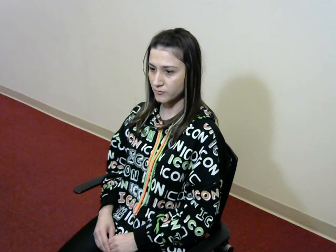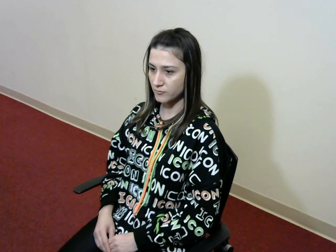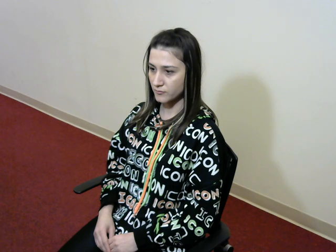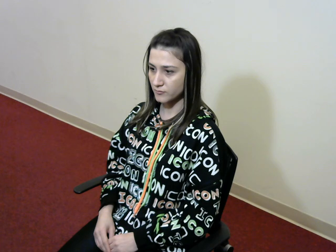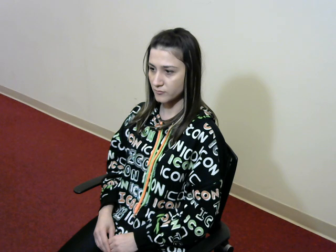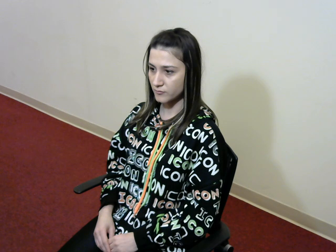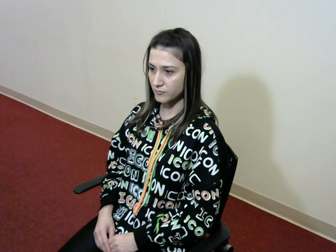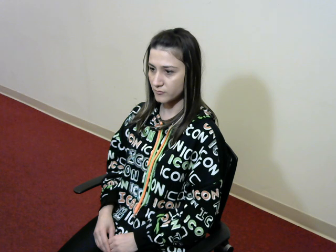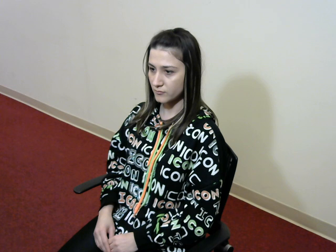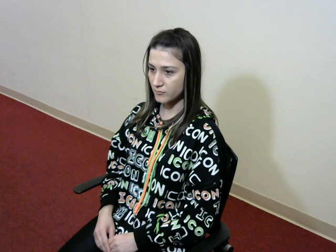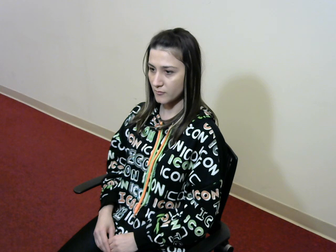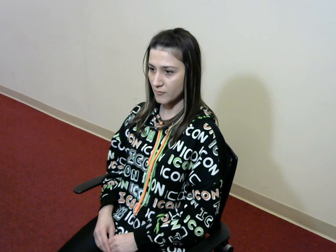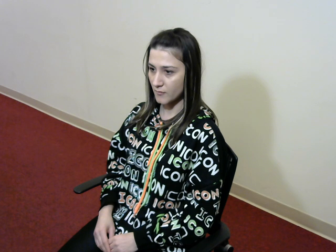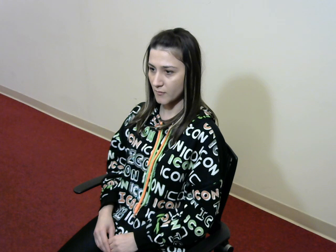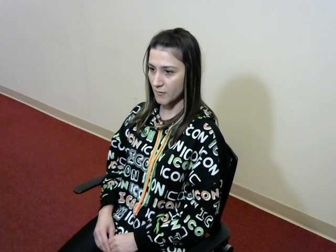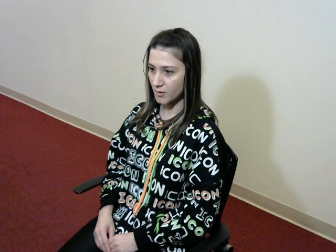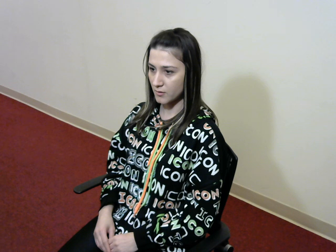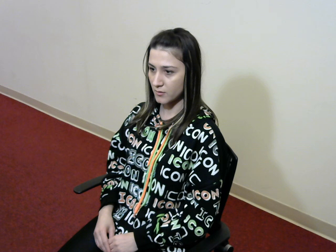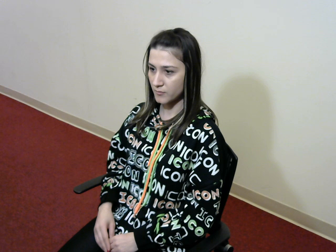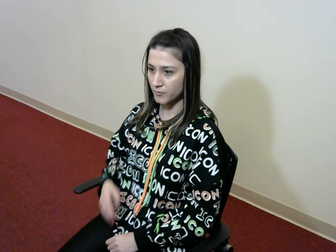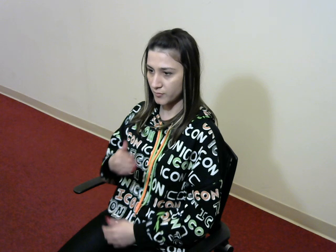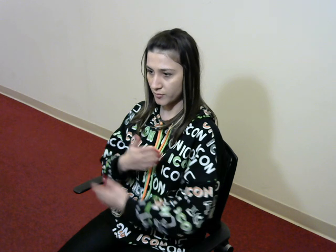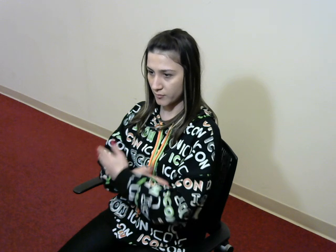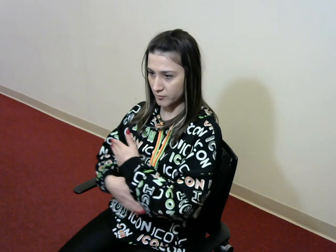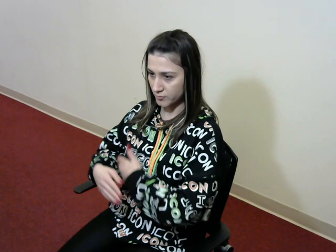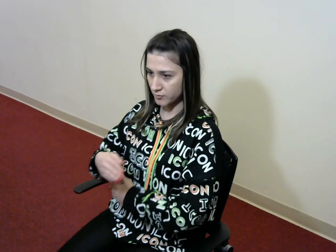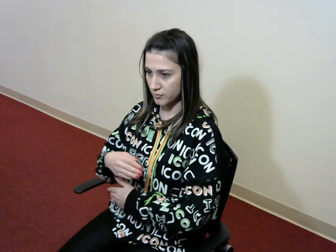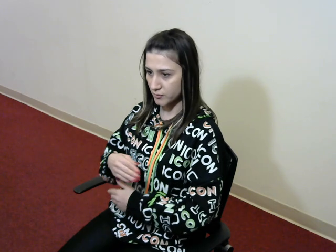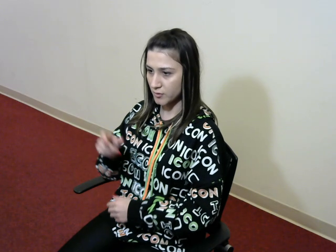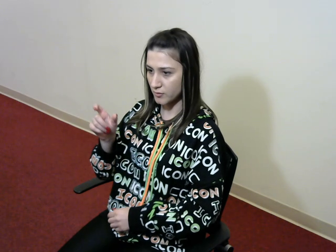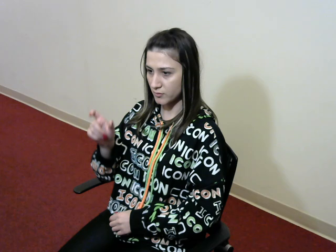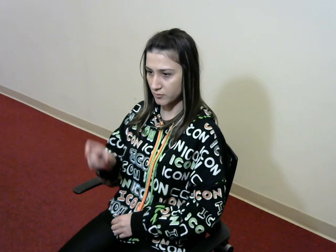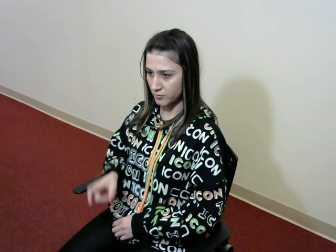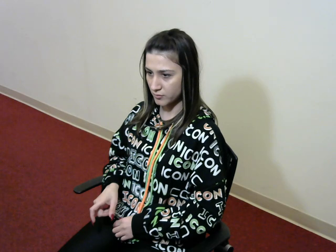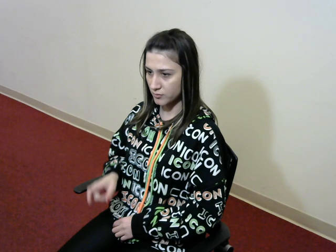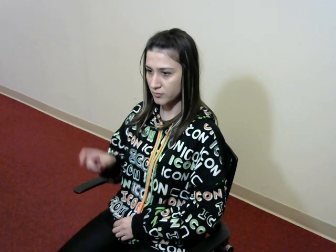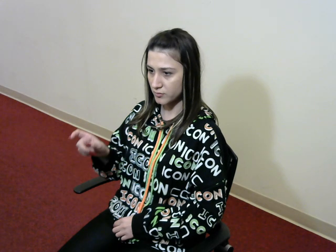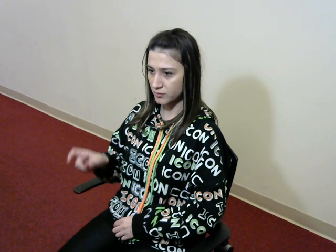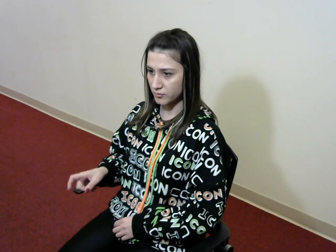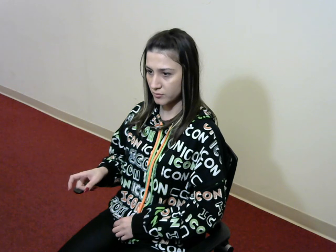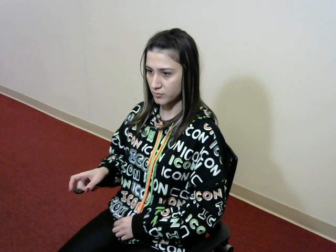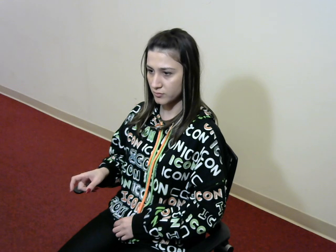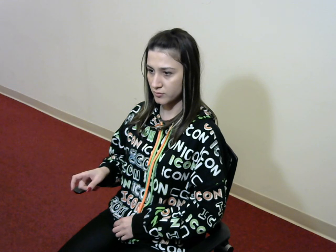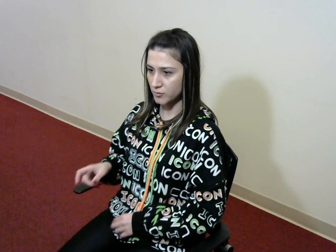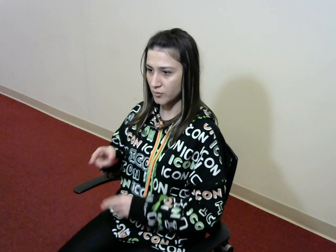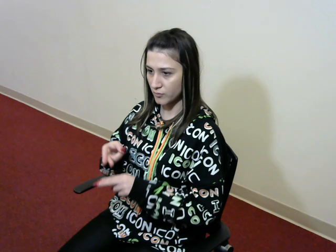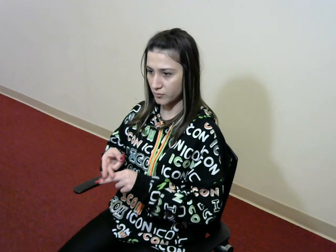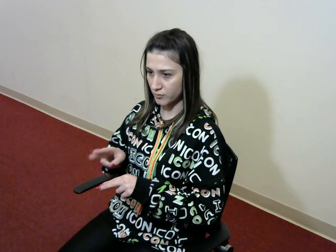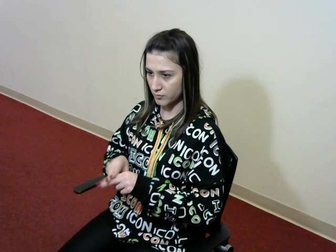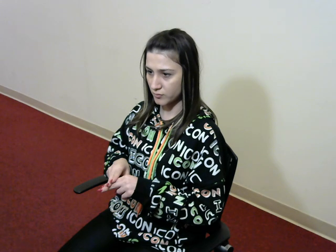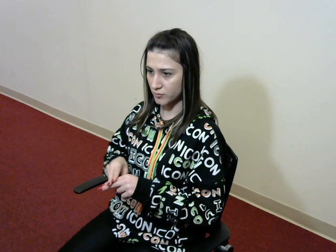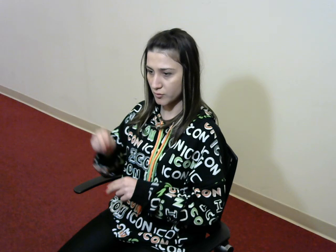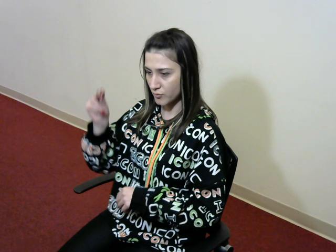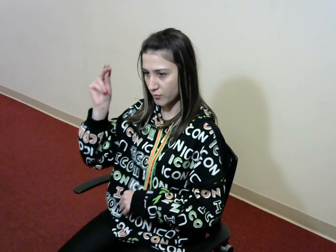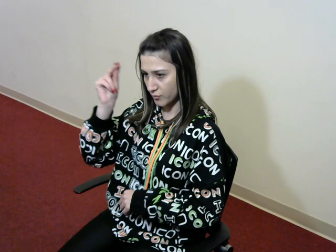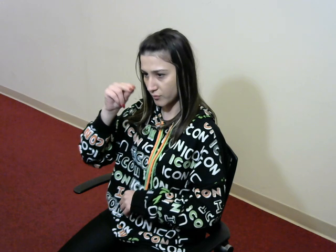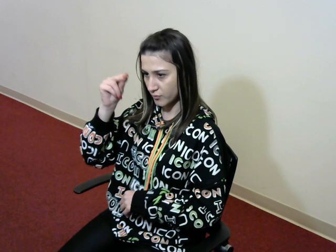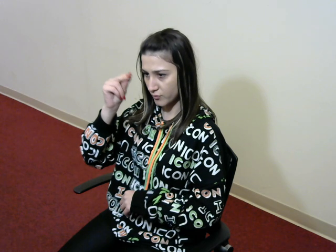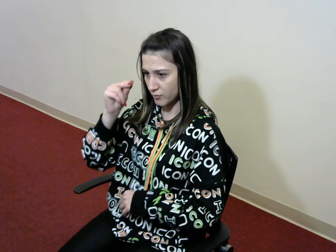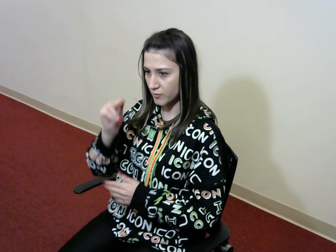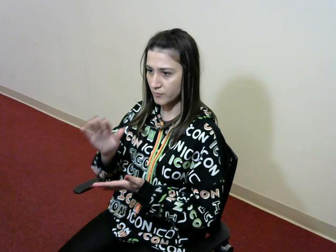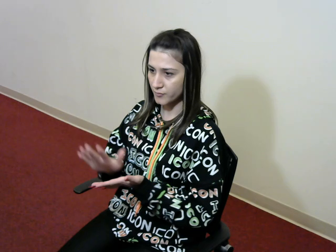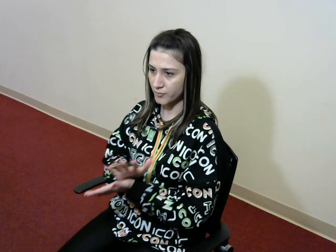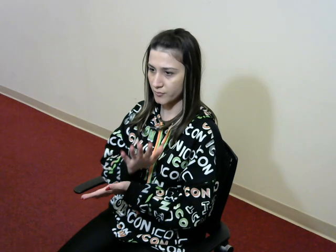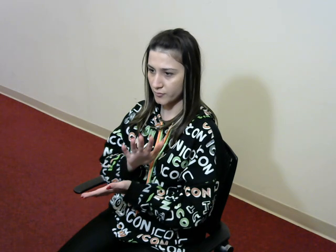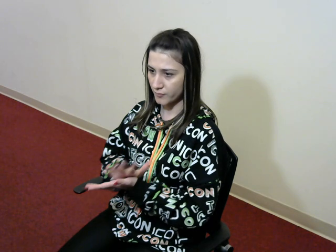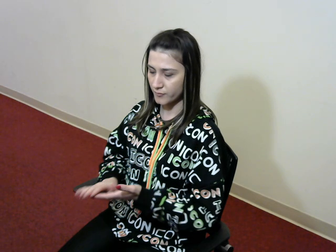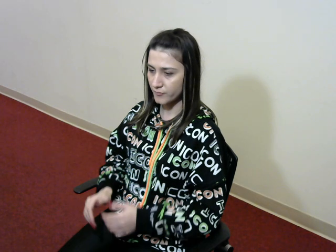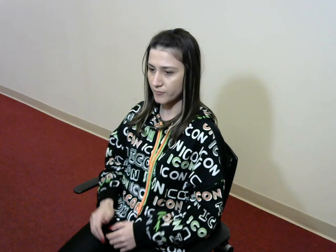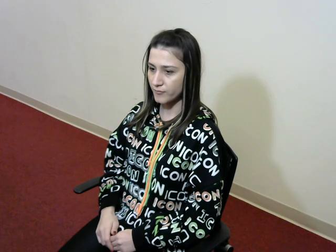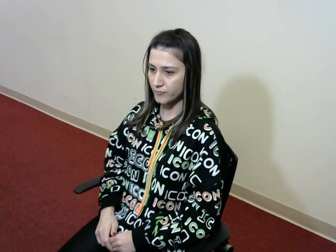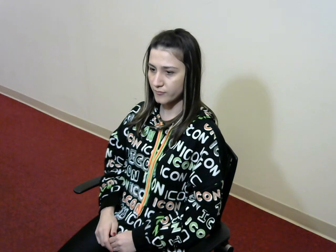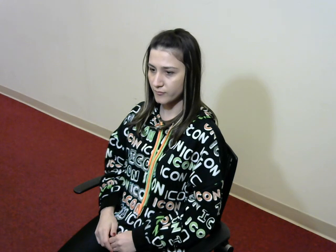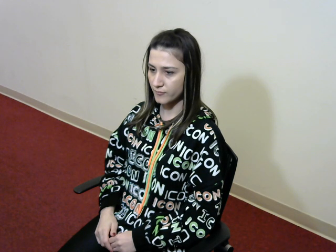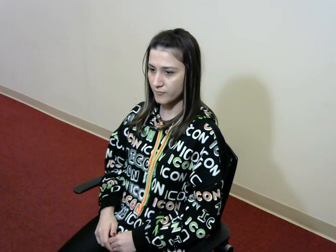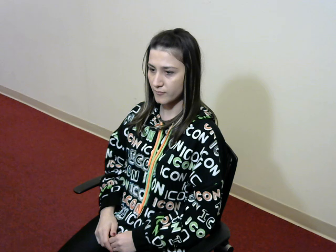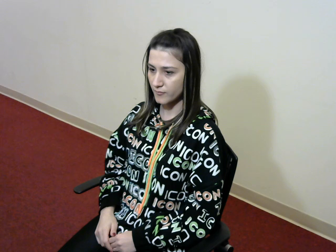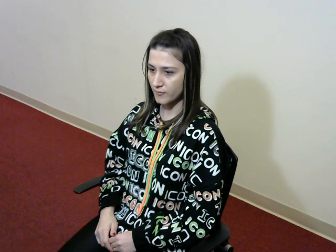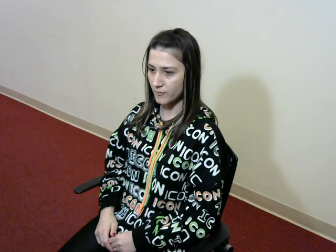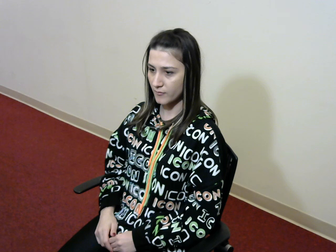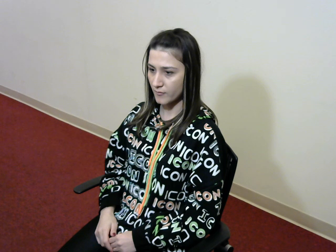Əlilliyi olan şəxslərə təhsil pulsuzdur